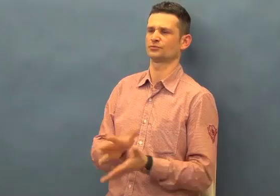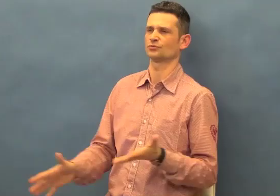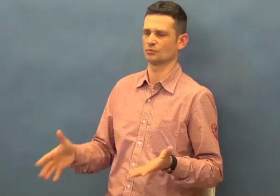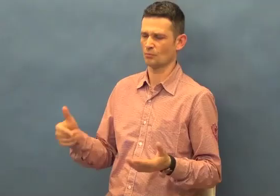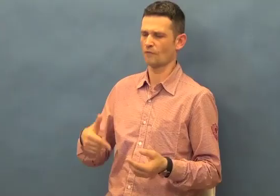Brudno.